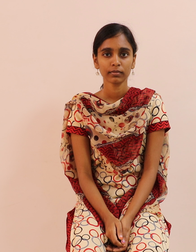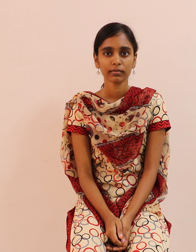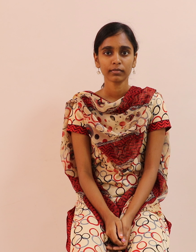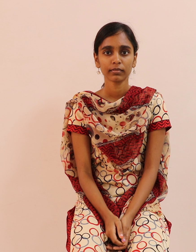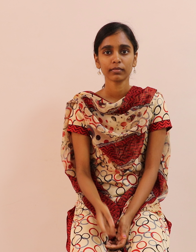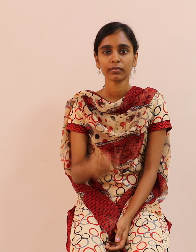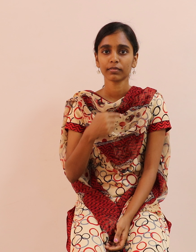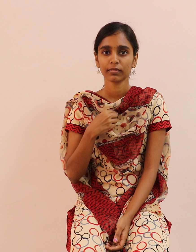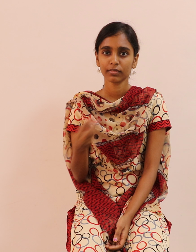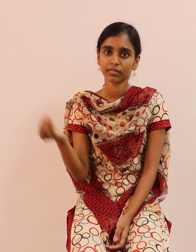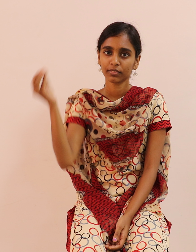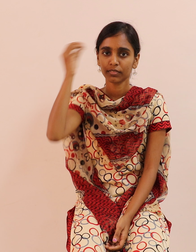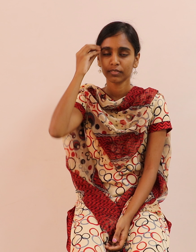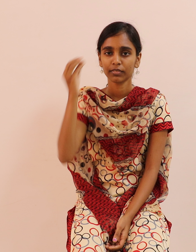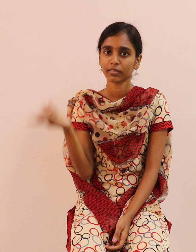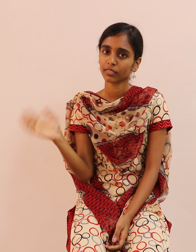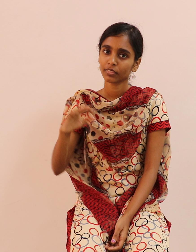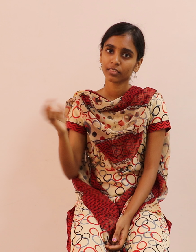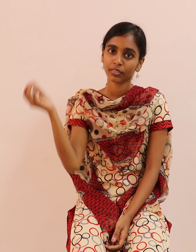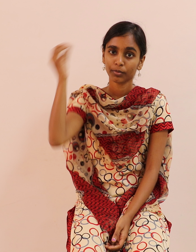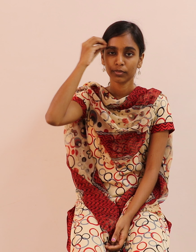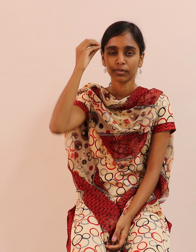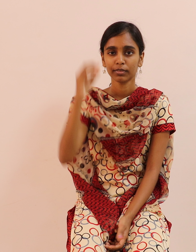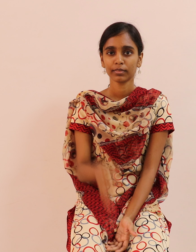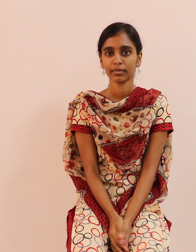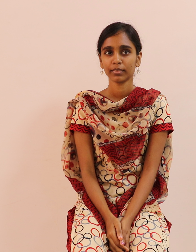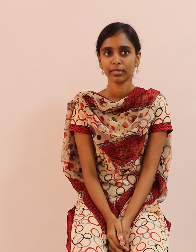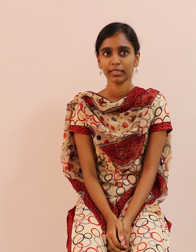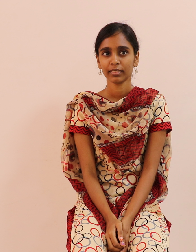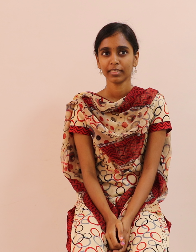i somehow got to know about it